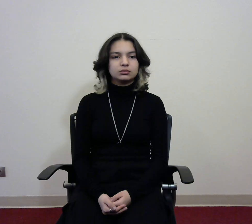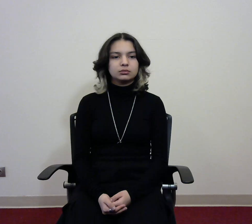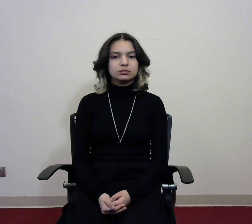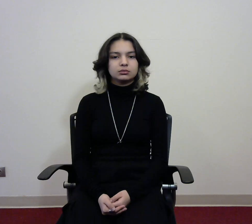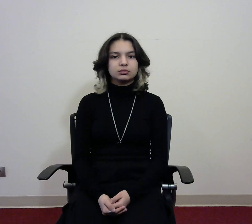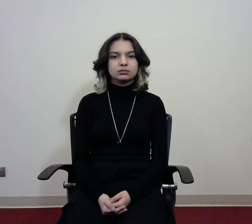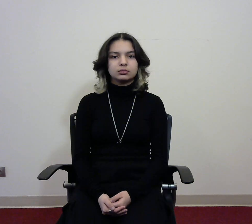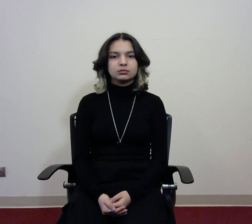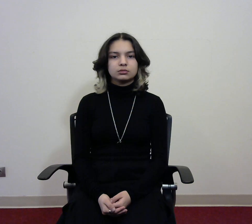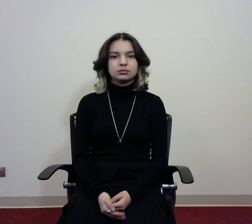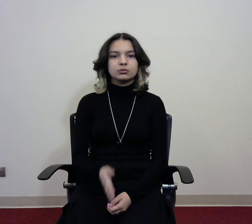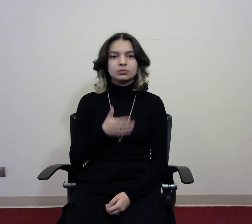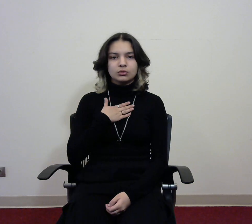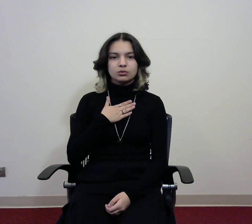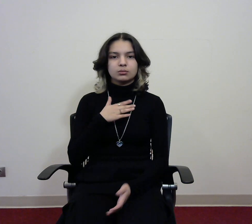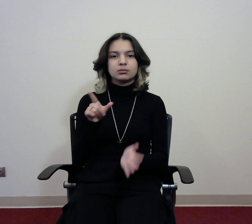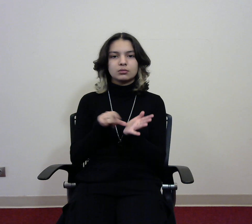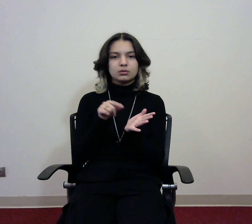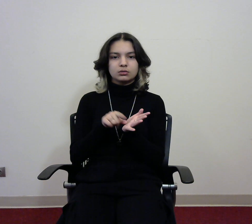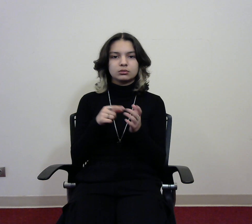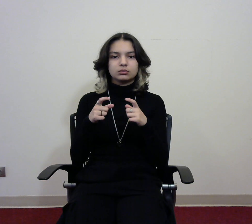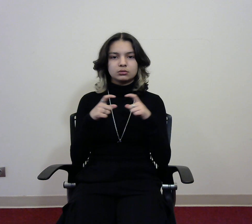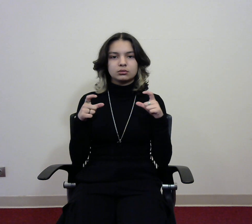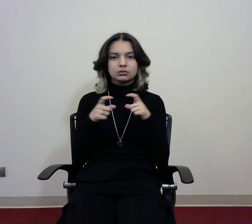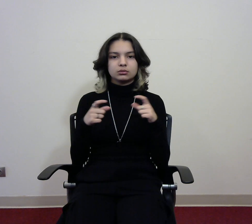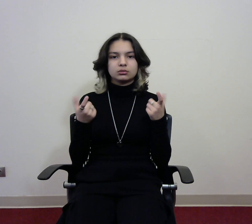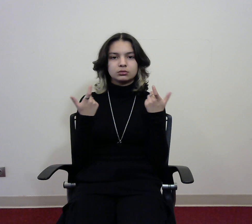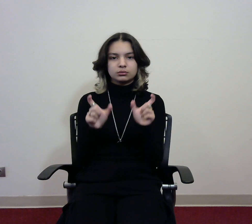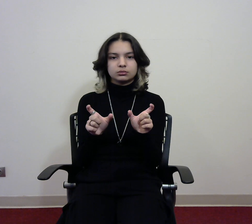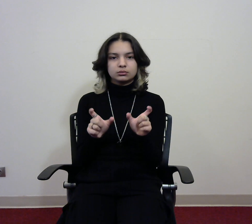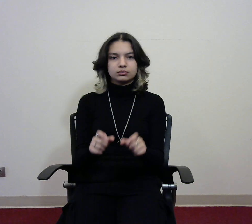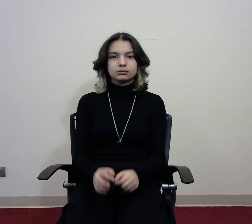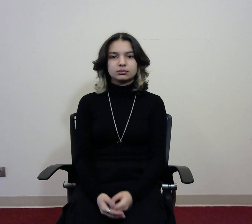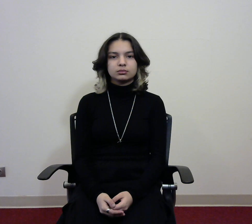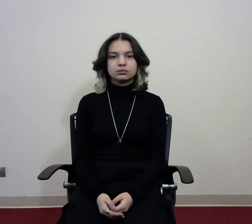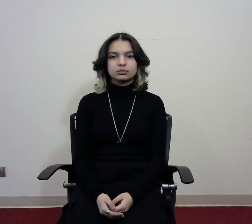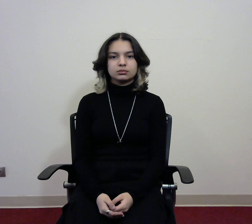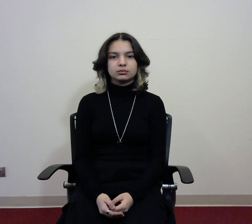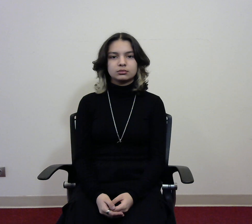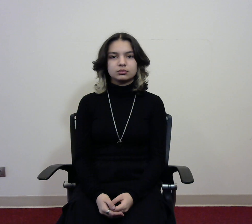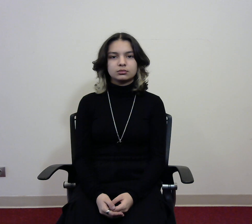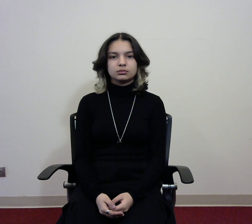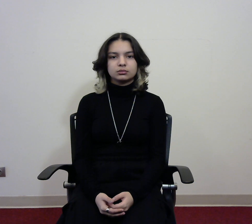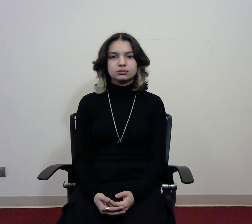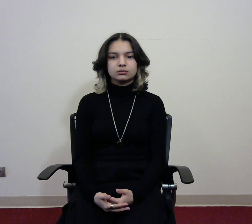Mənim pensiya kartım bloklanıb